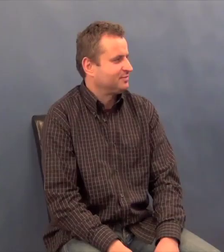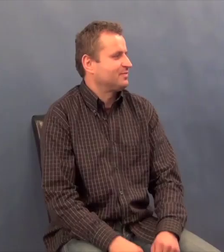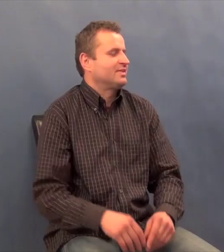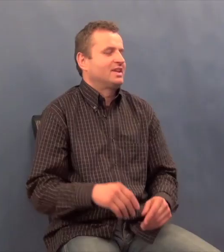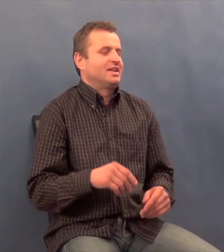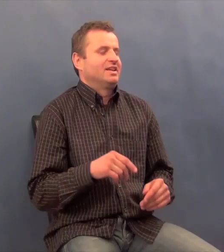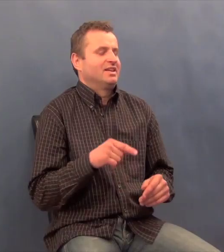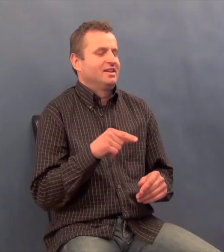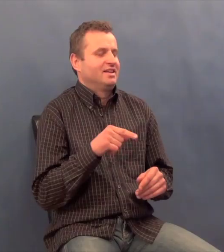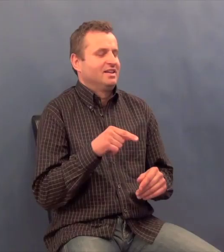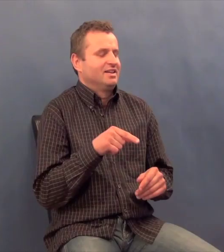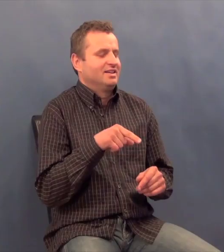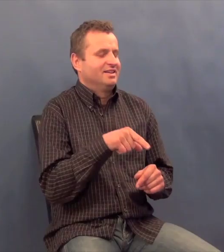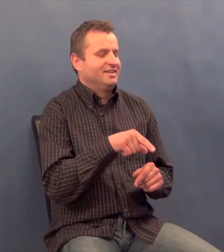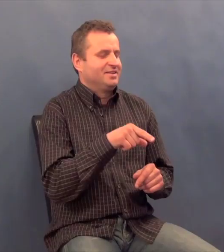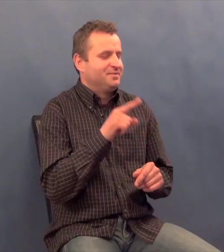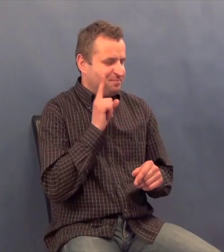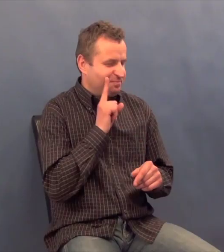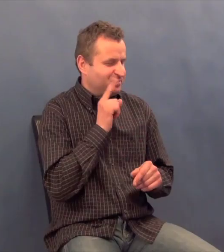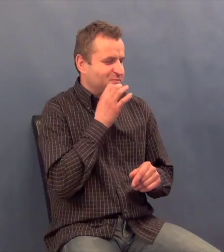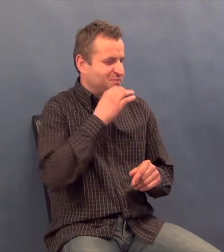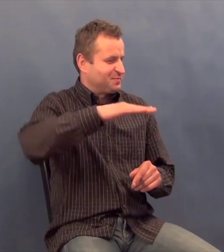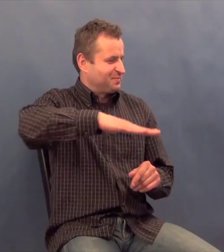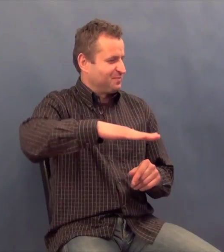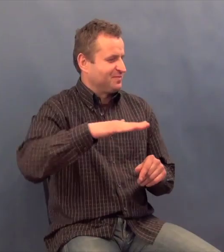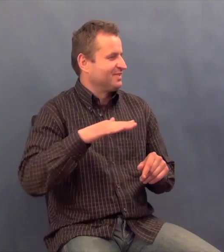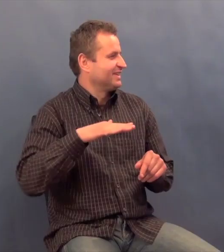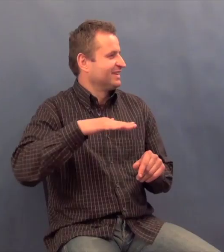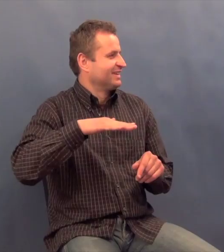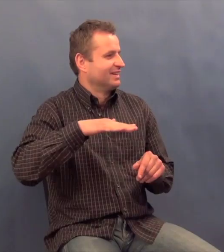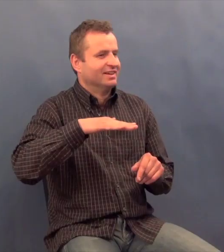Jest młody, mały chłopiec.